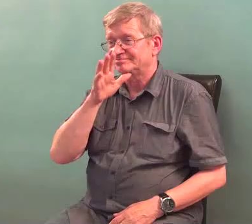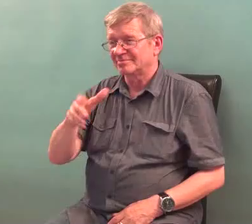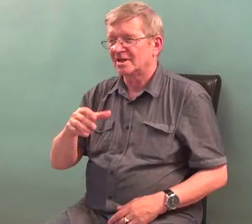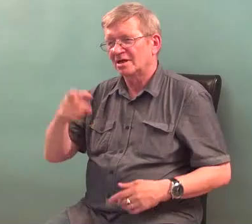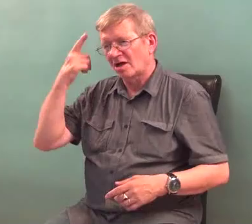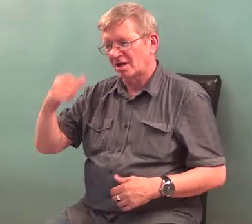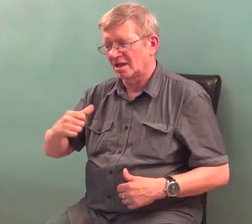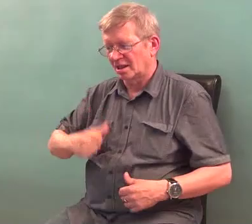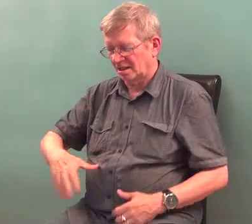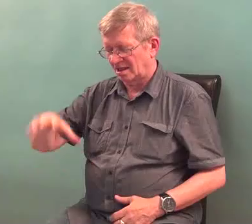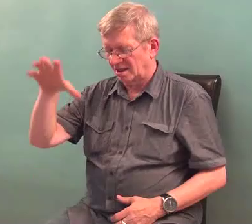Krowie placki.